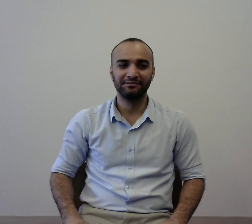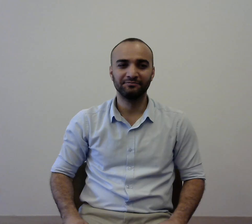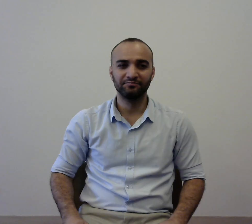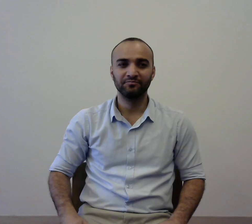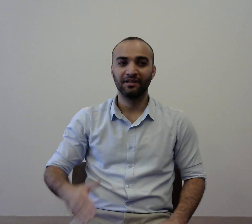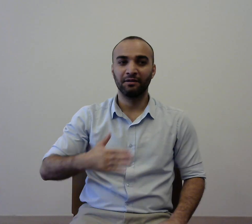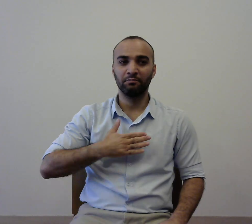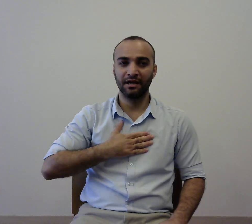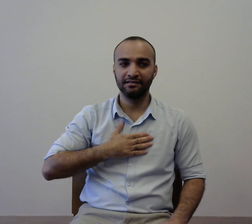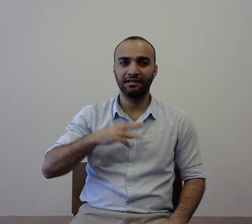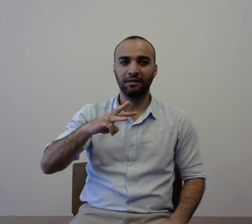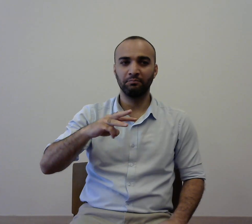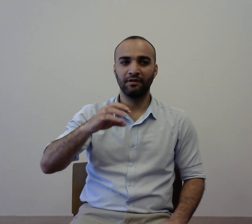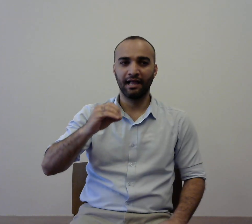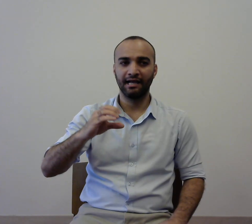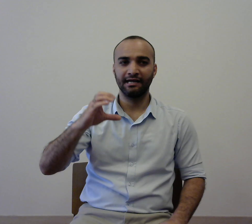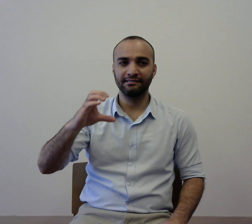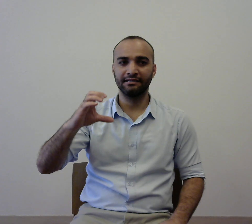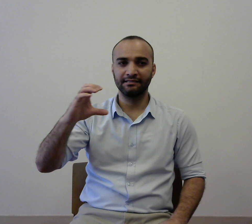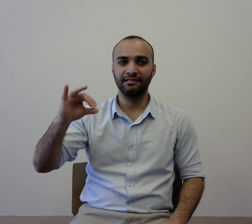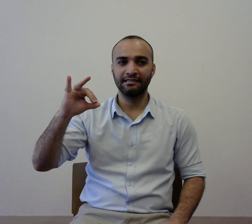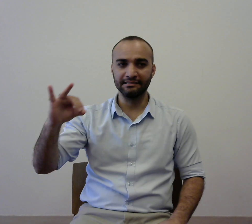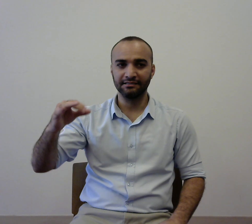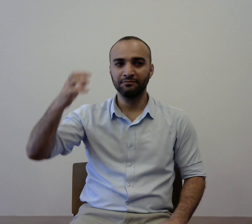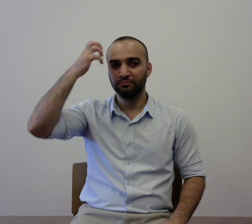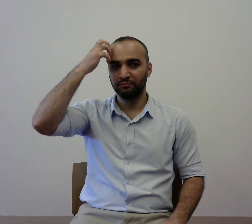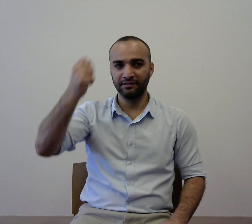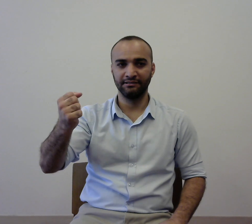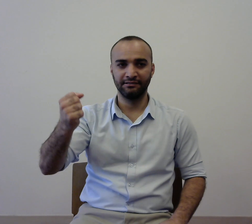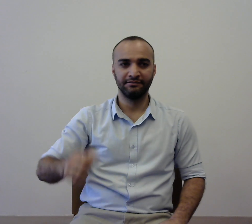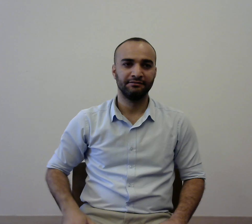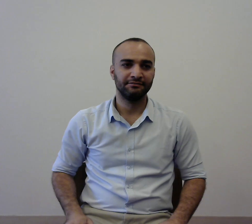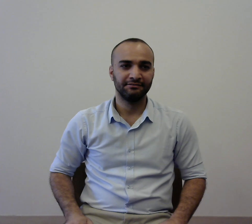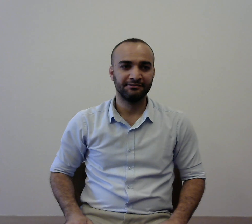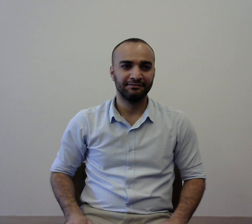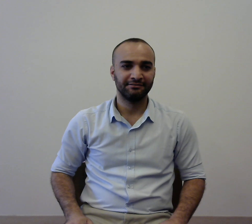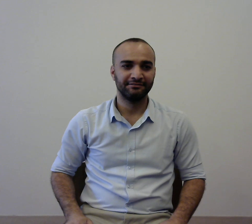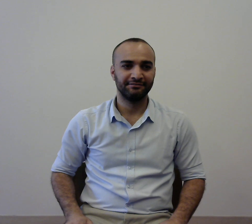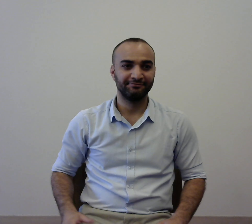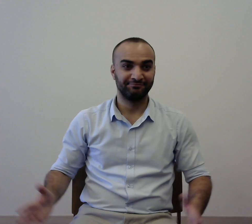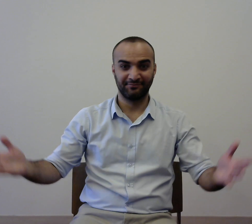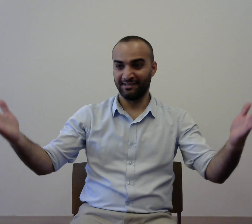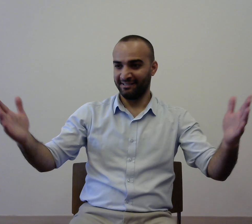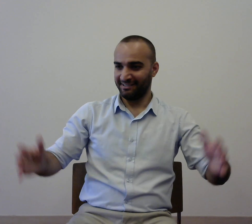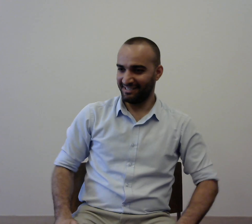Mən Messinin fanatıyam